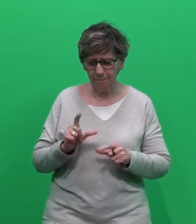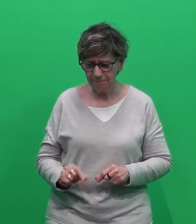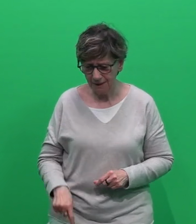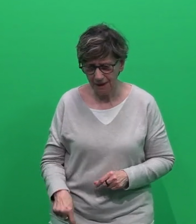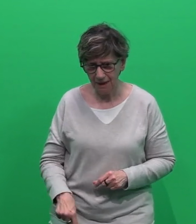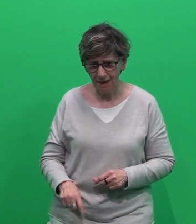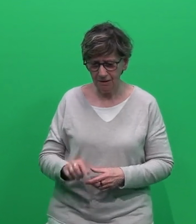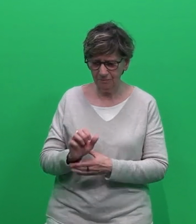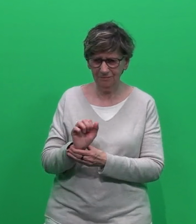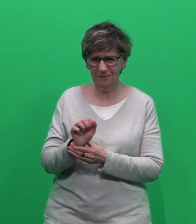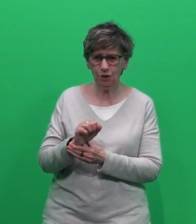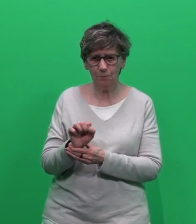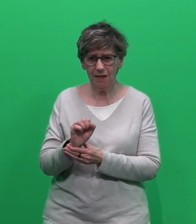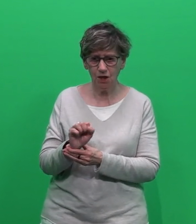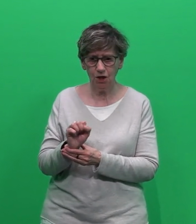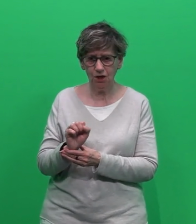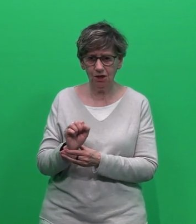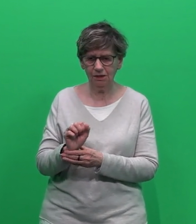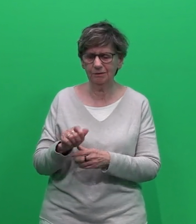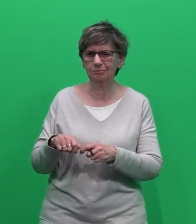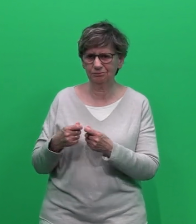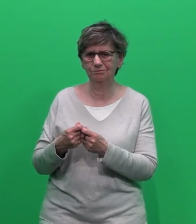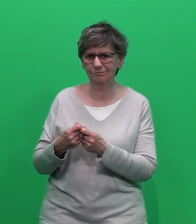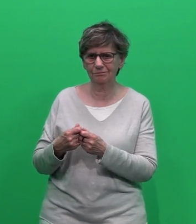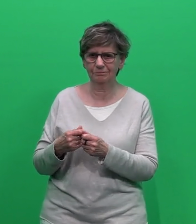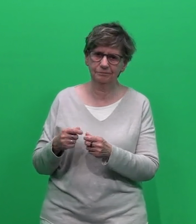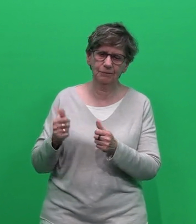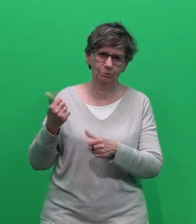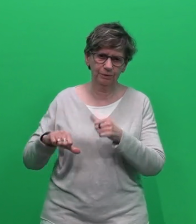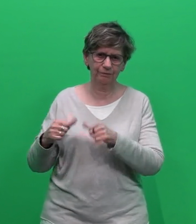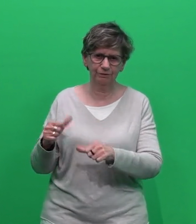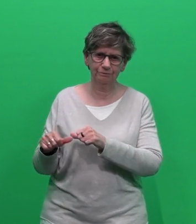Al peu, el turmell el tenia trencat i em van operar.